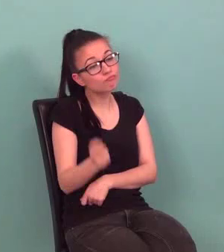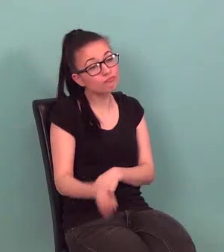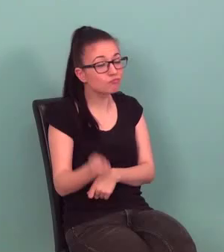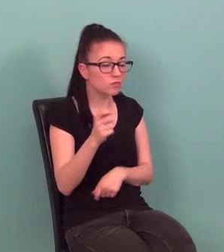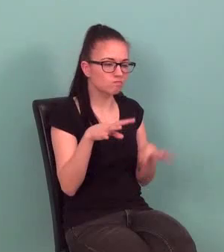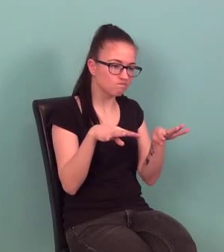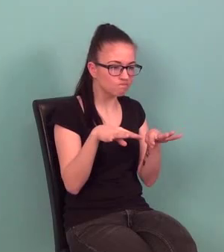Wszyscy patrzą na chłopca.